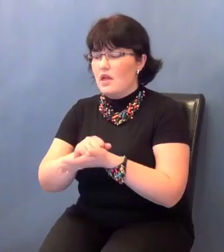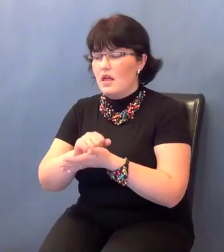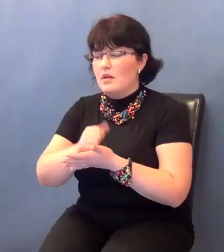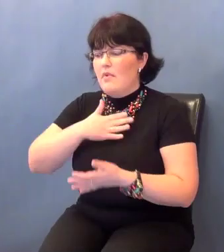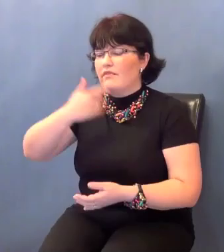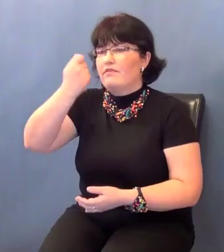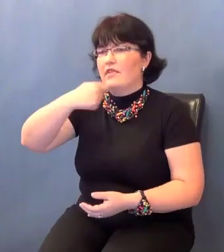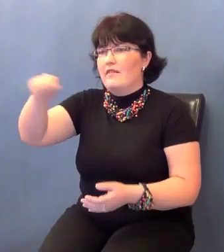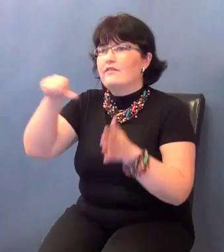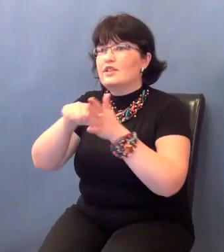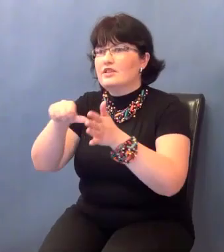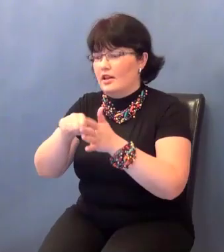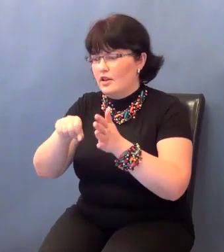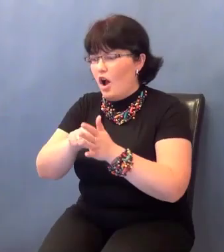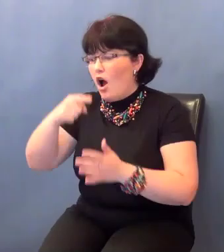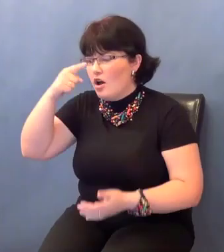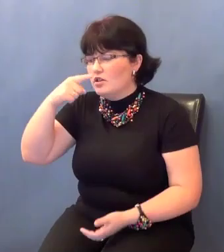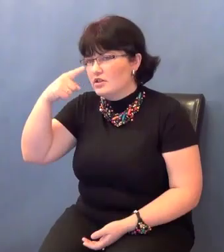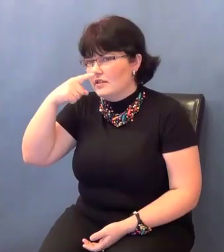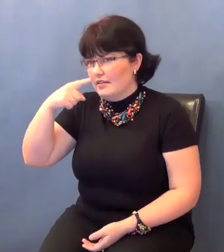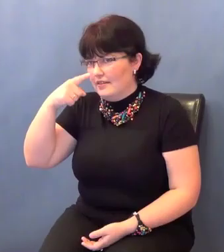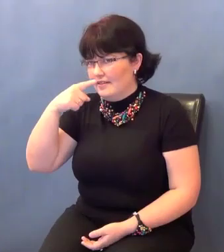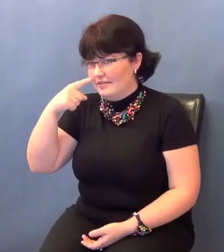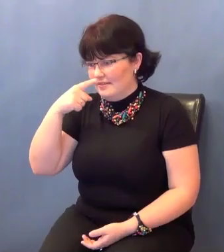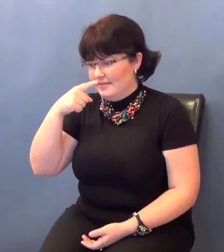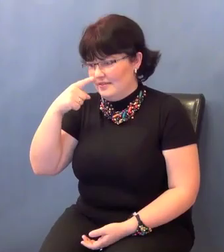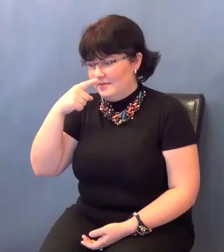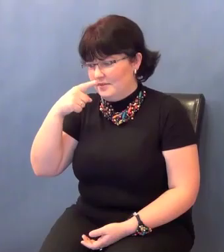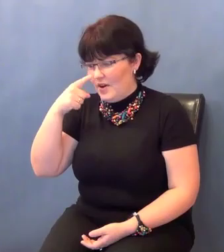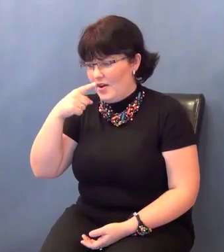Wyjeżdżam do Olsztyna na wycieczkę.